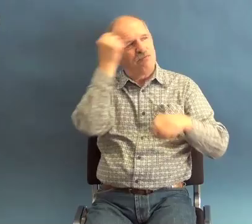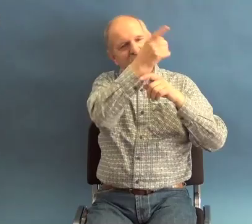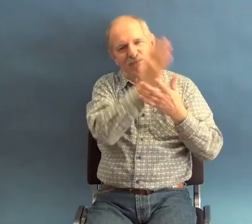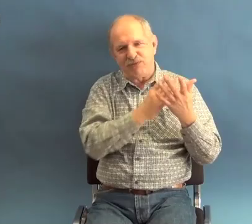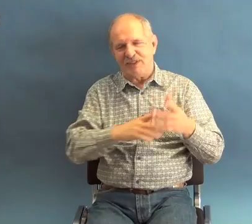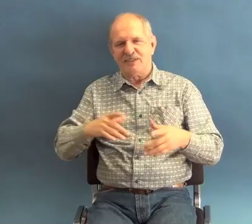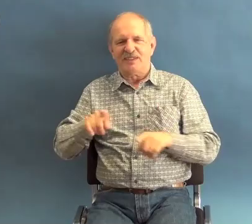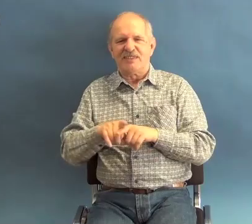Tak samo.